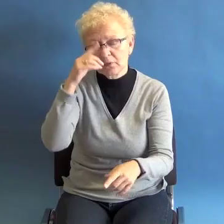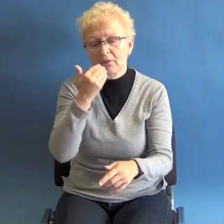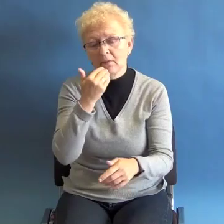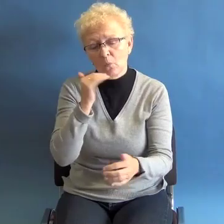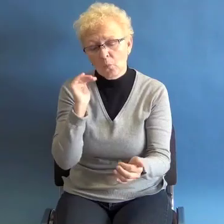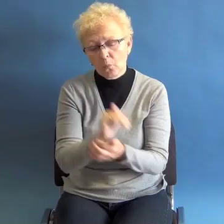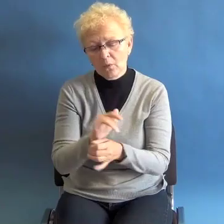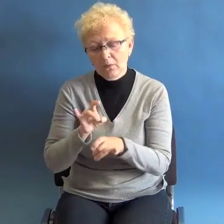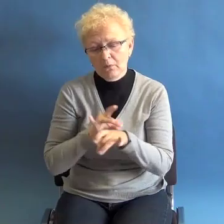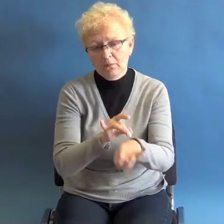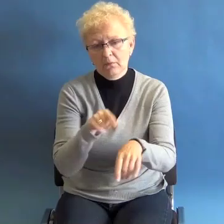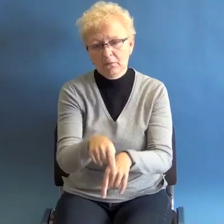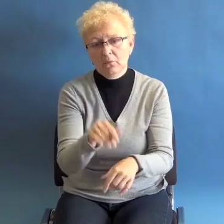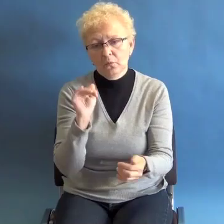Wolą chodzić na skróty.